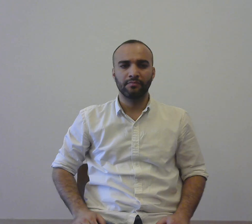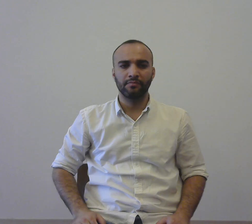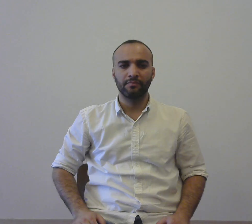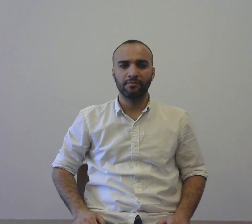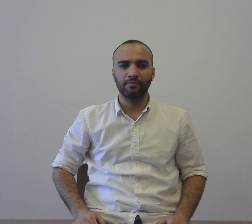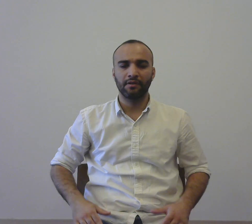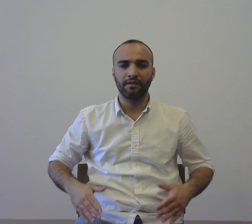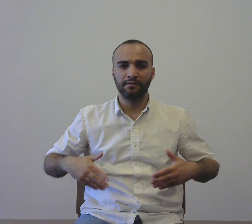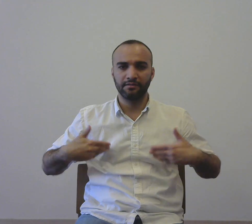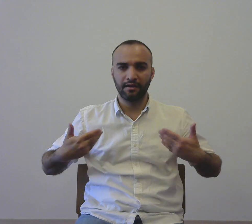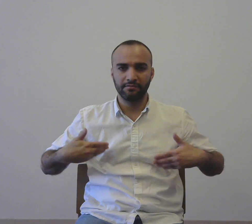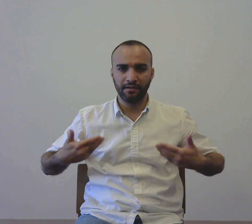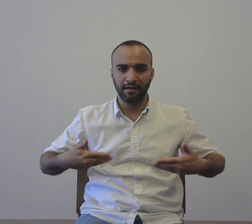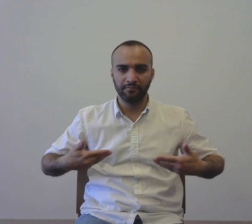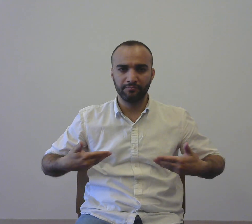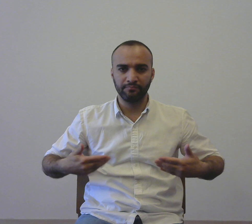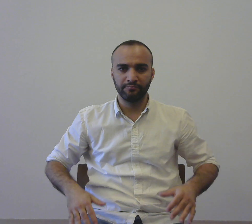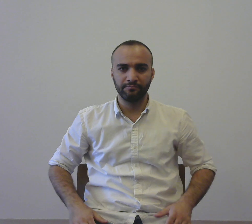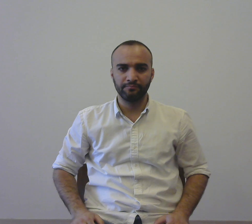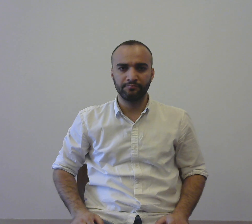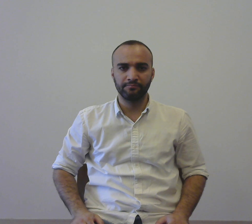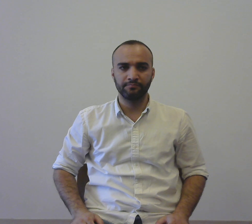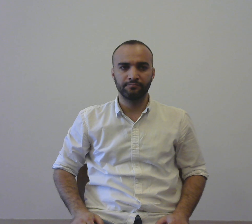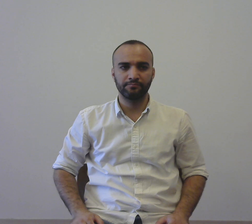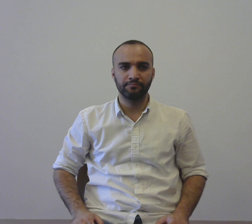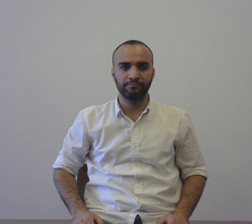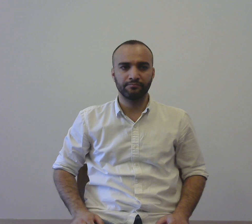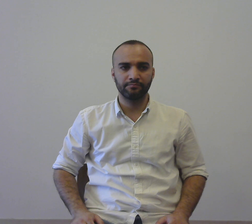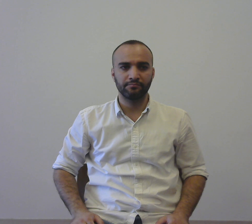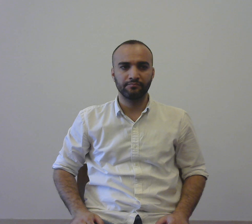Salam